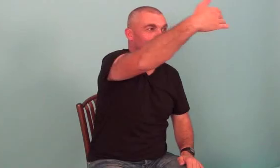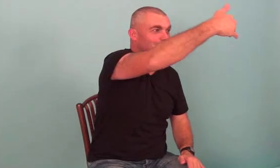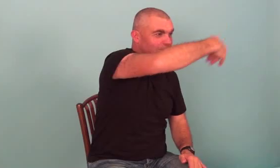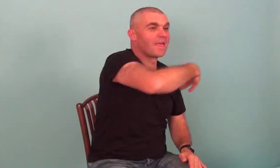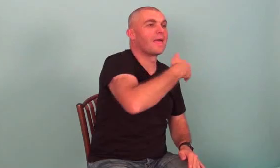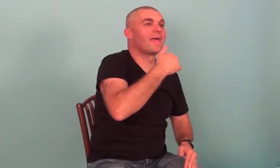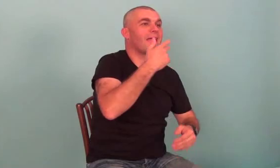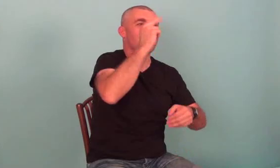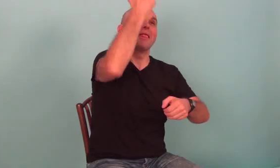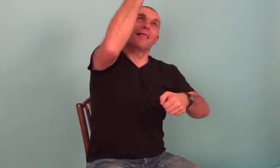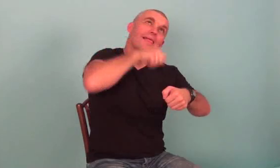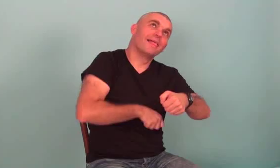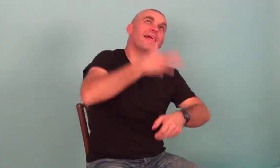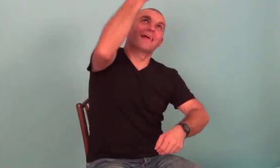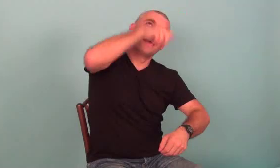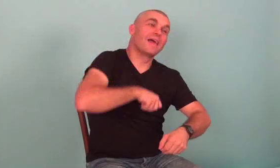Pan nadal zrywa gruszki.